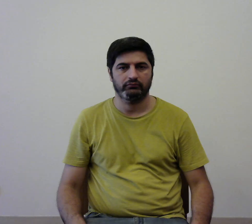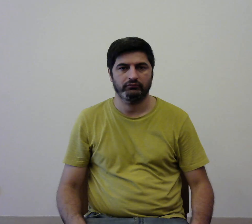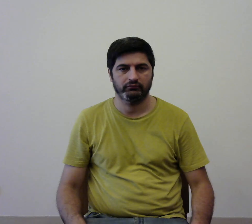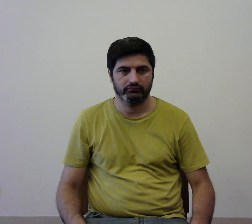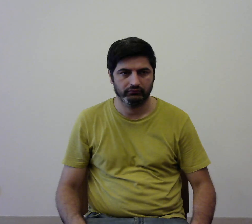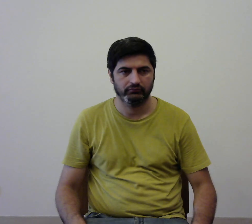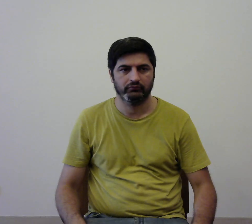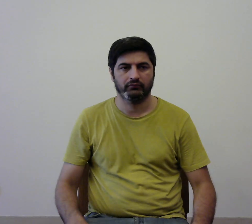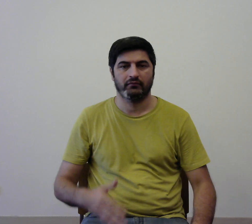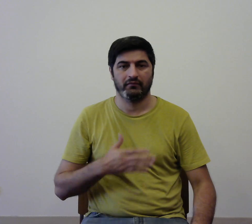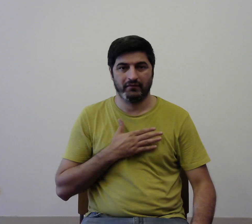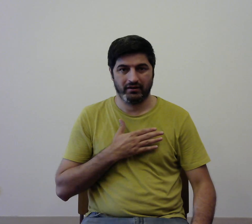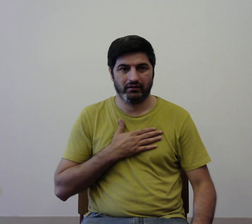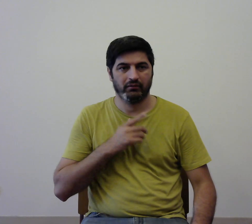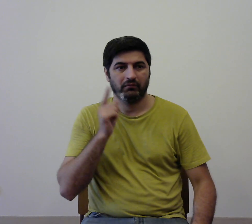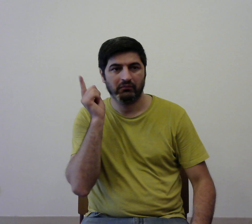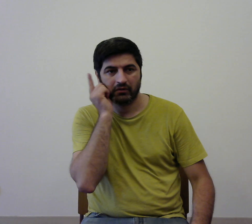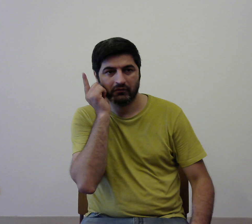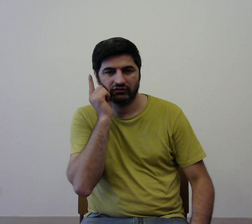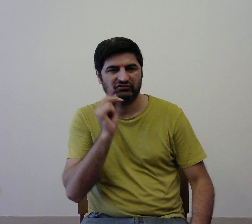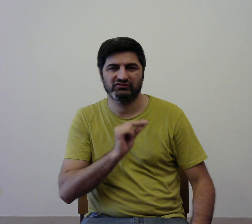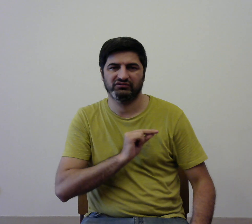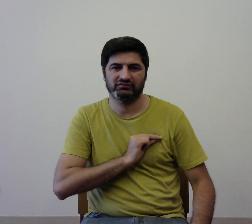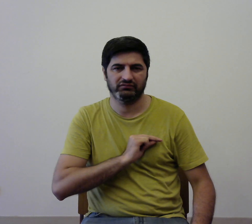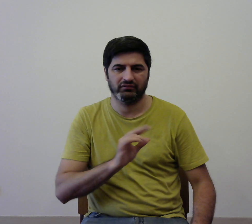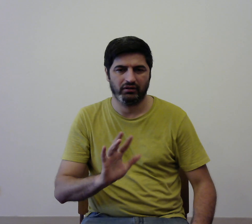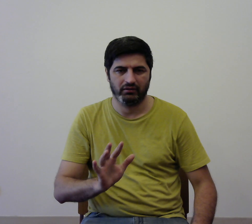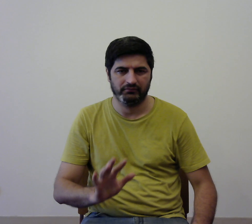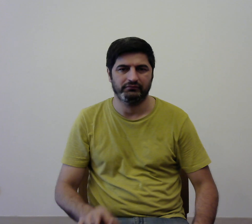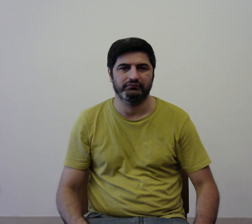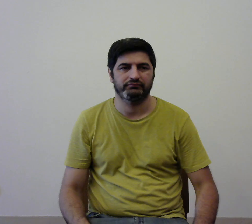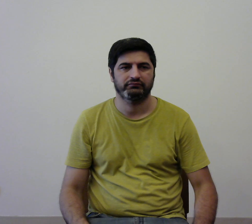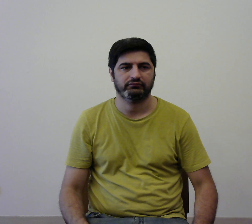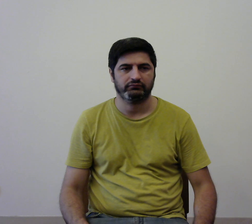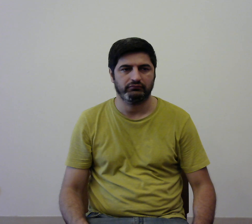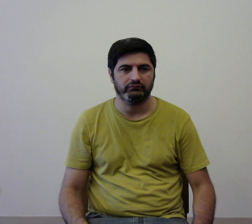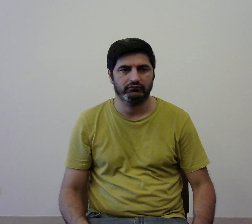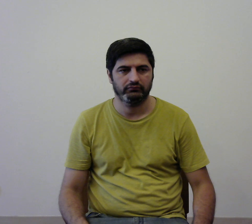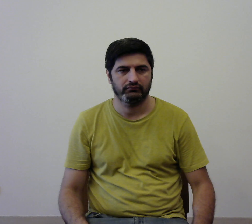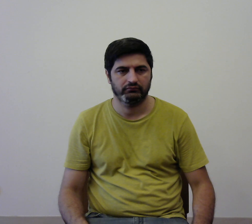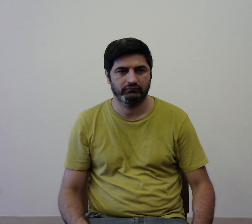Mənim telefonum özümdə deyil